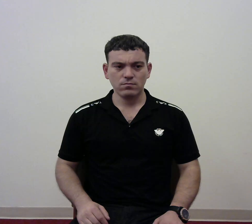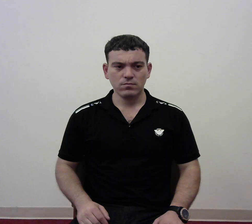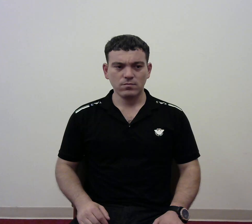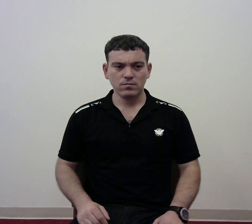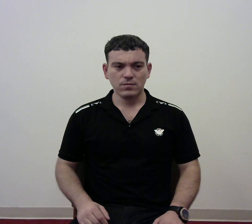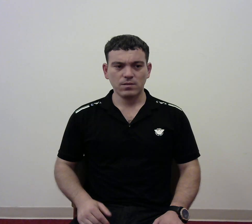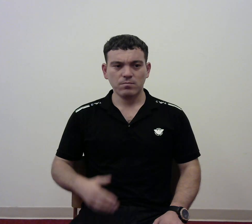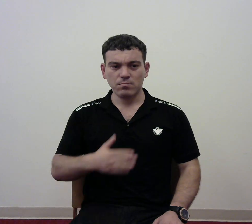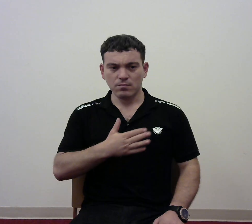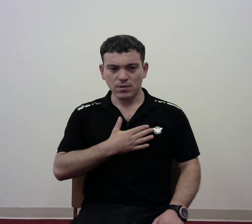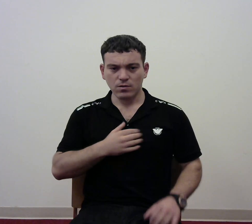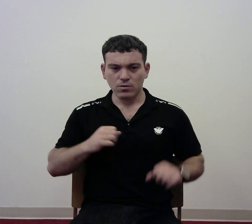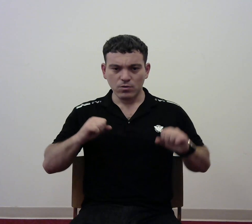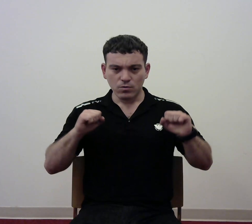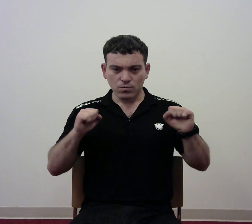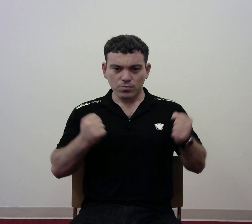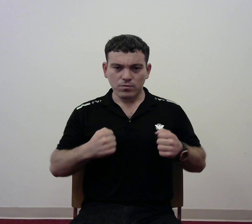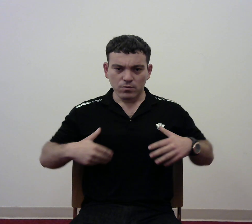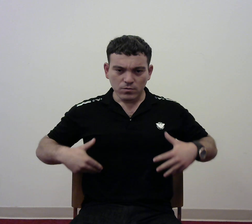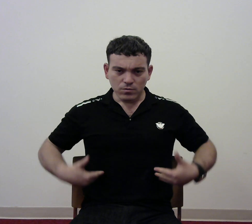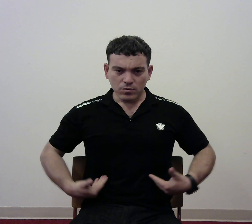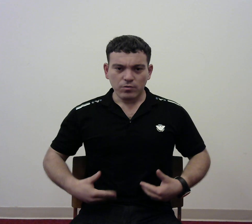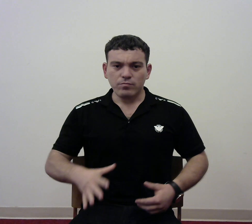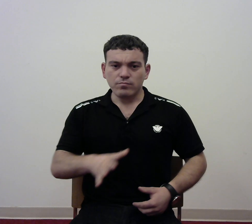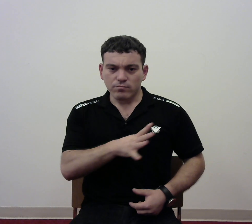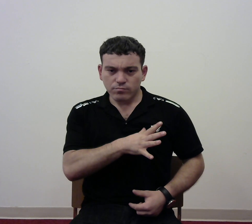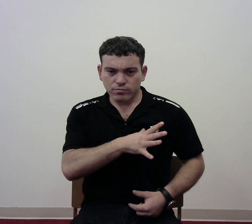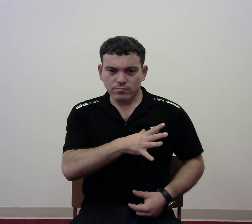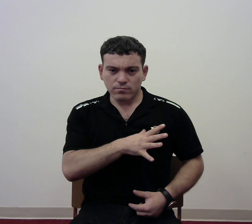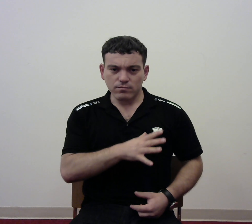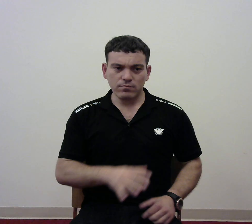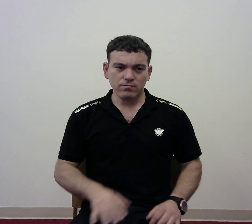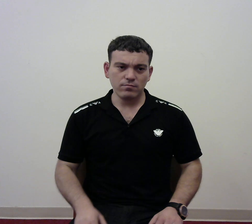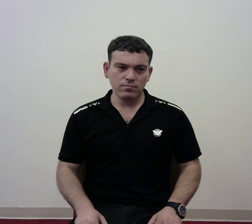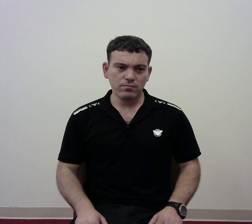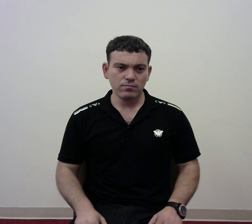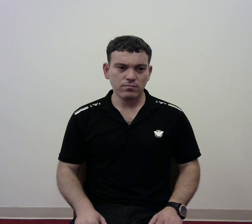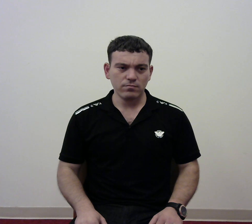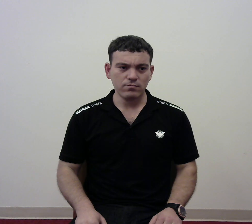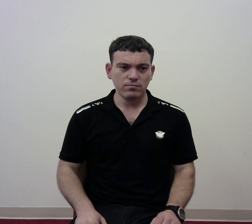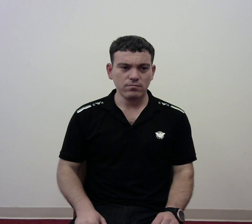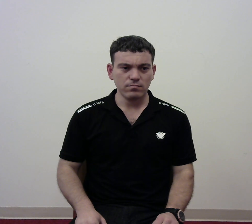Mən sətəlcəm olmuşam